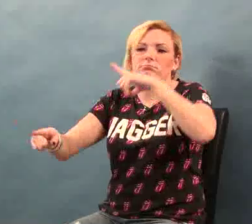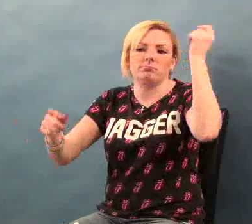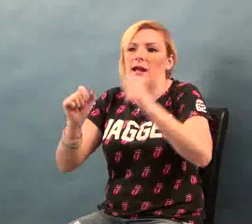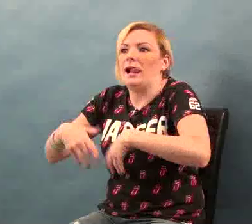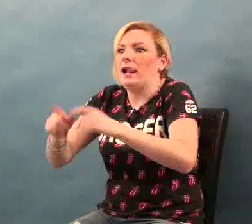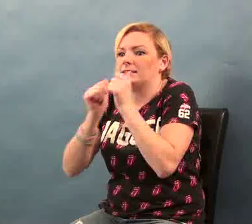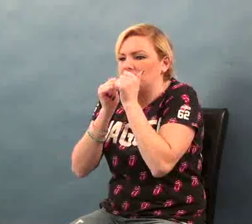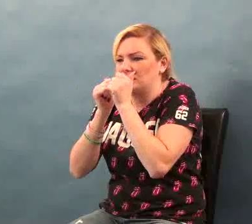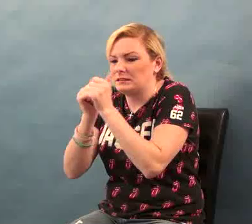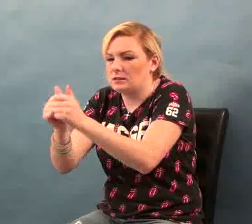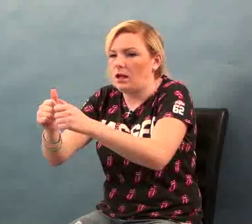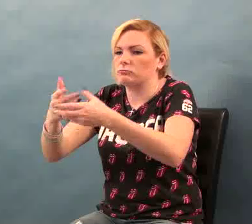Pies i jeleń z chłopcem na rogu dobiegli do krawędzi.